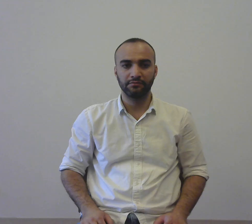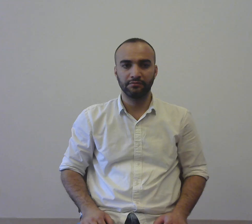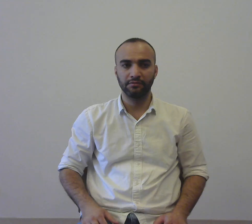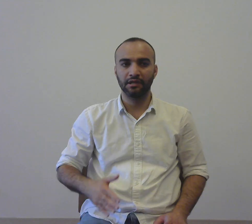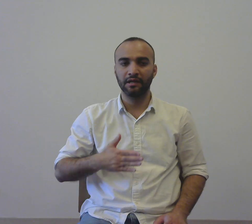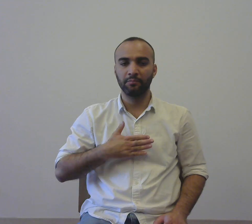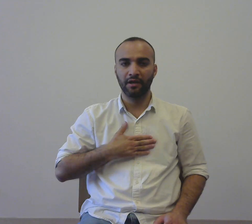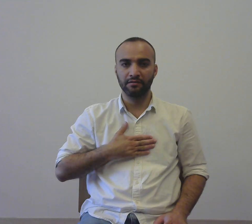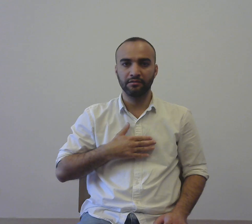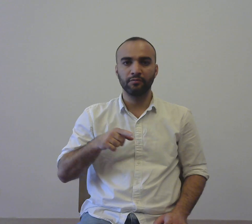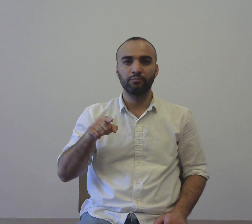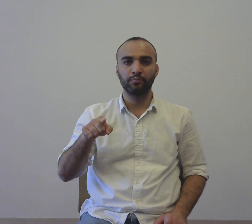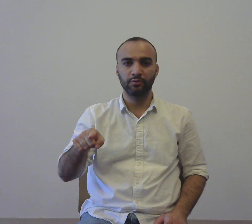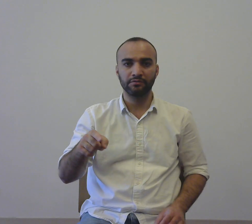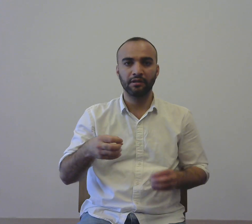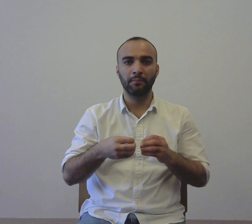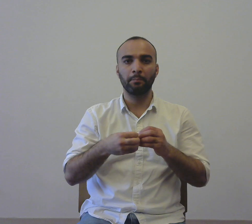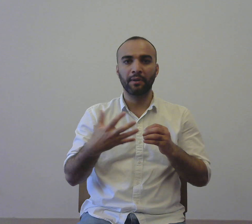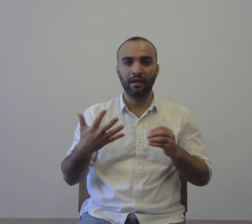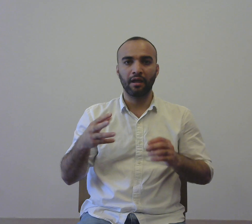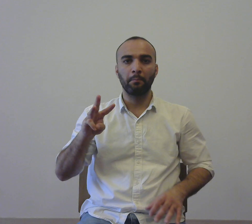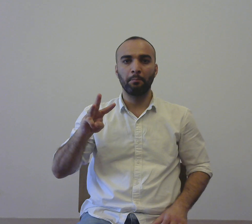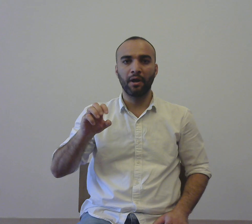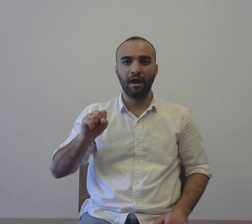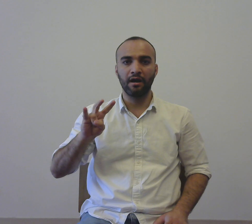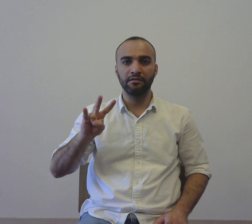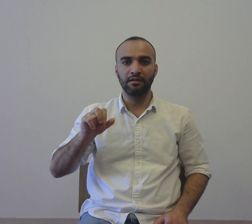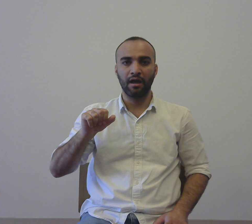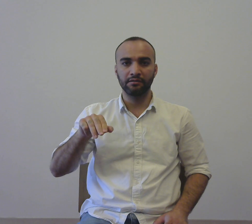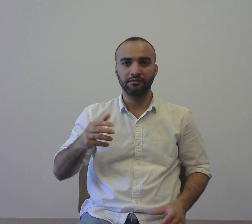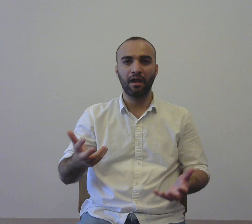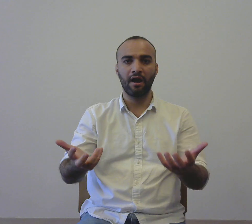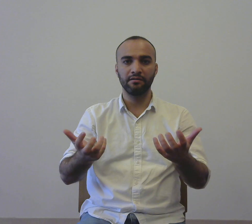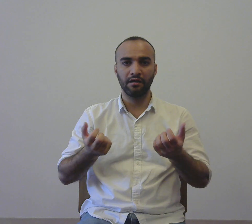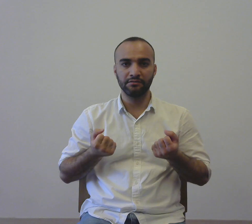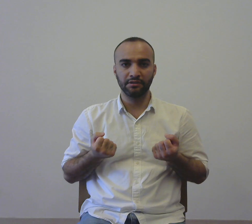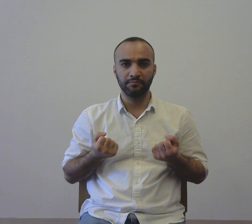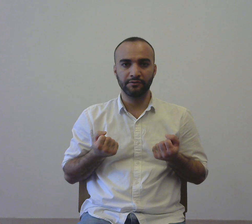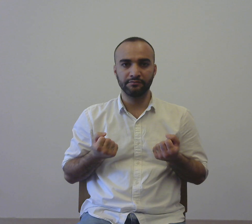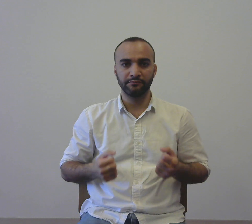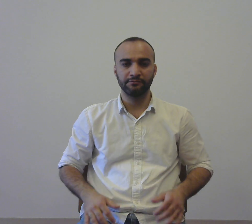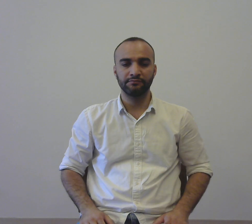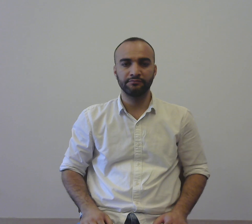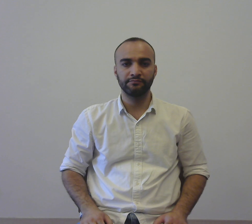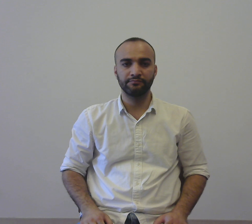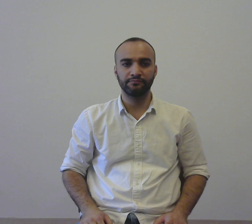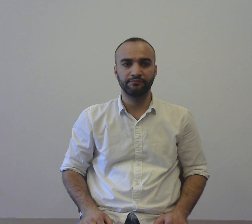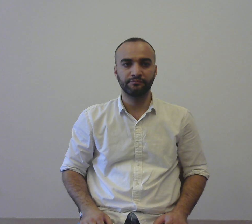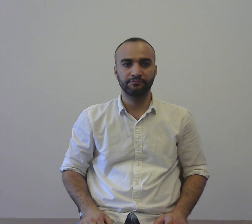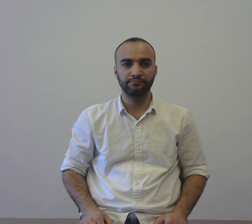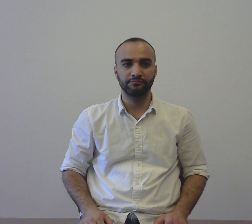Mən bunu 15 manata almışam